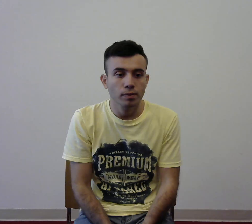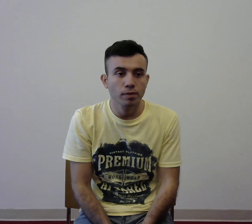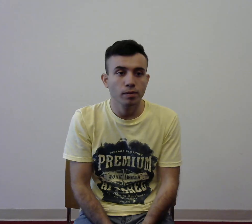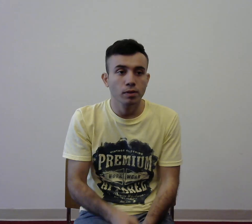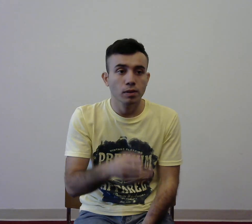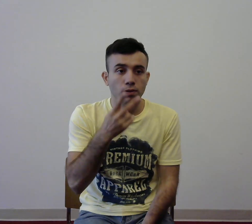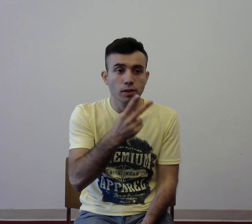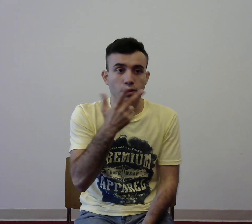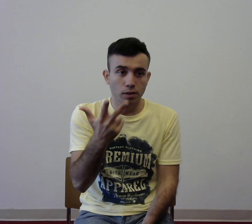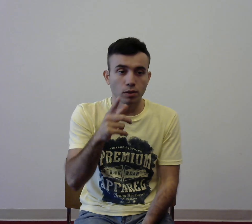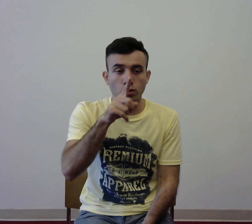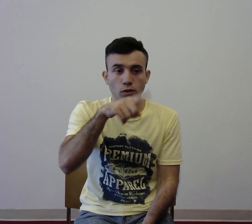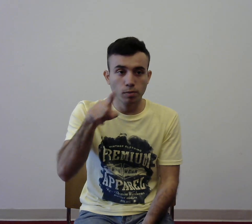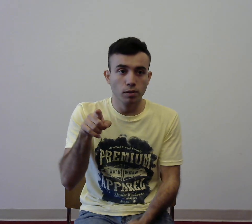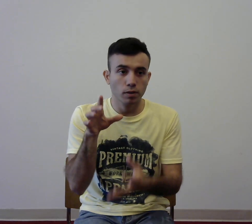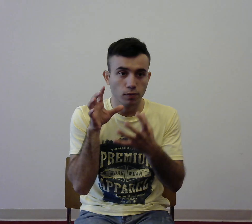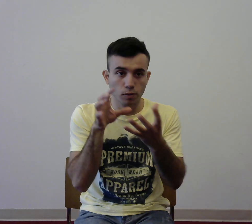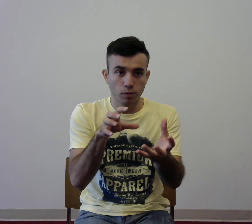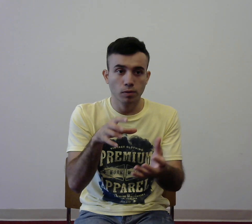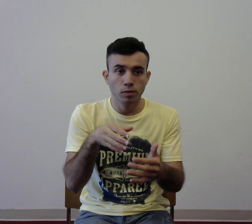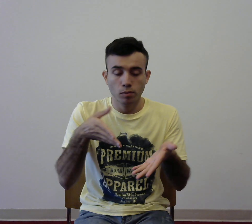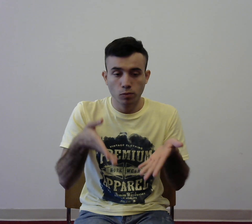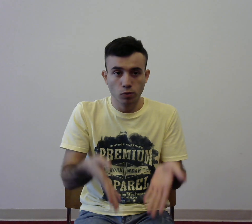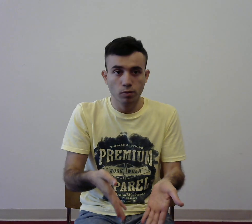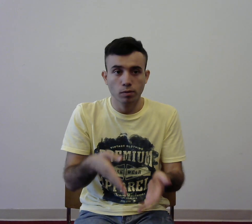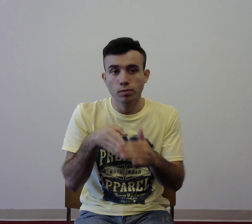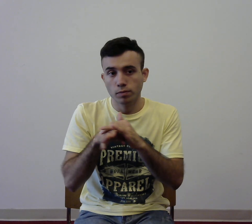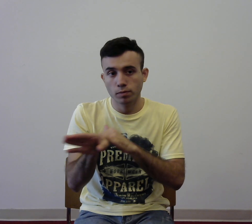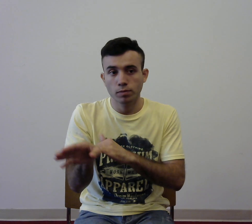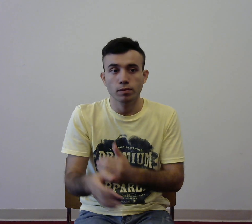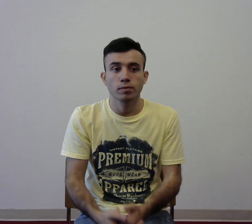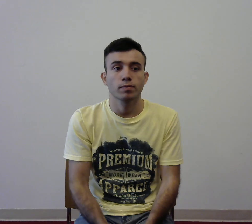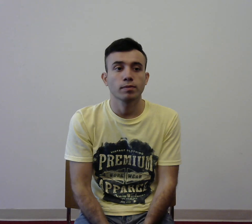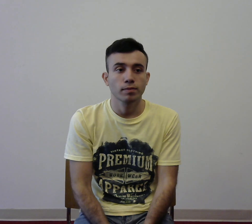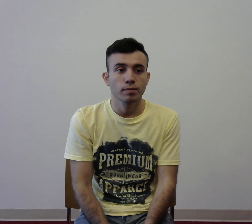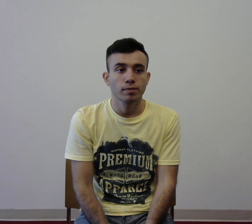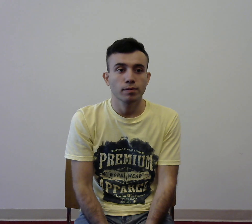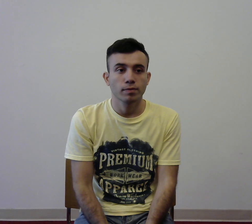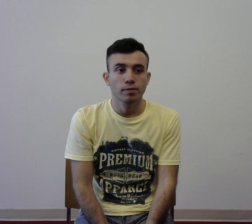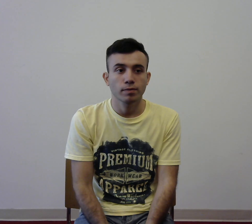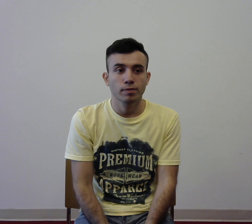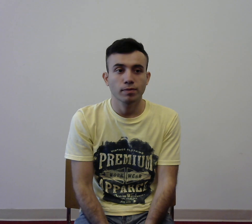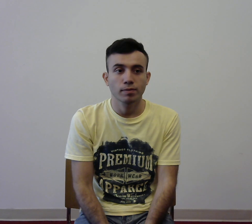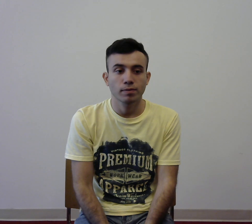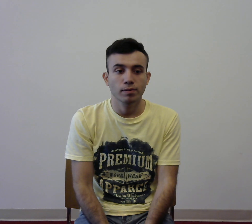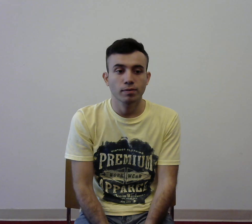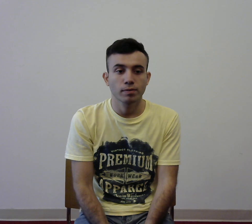23 saylı avtobus burdan keçir?